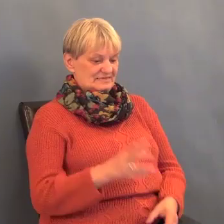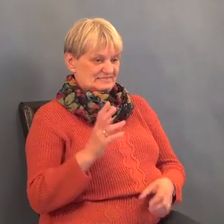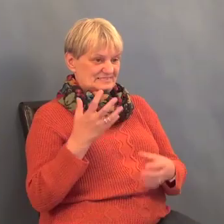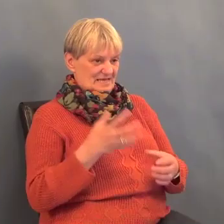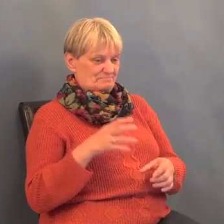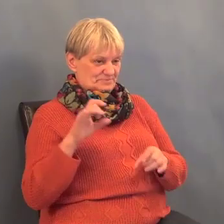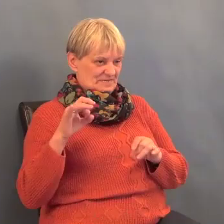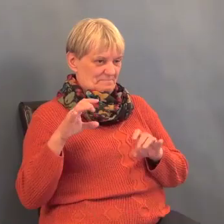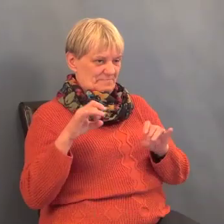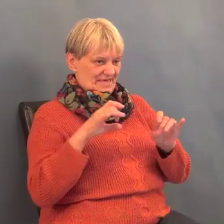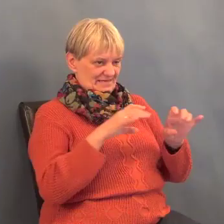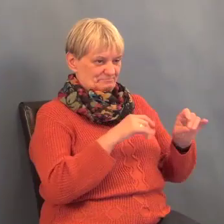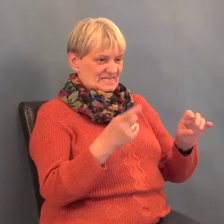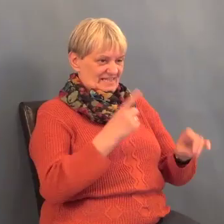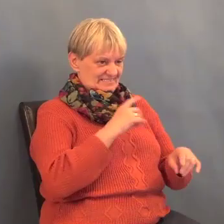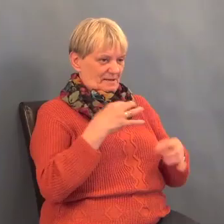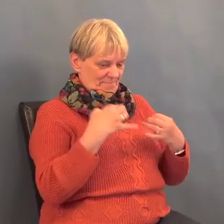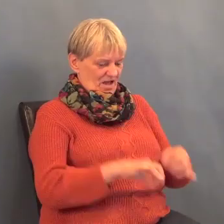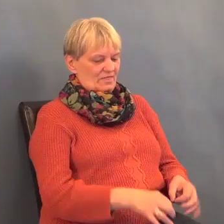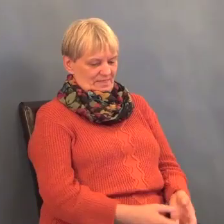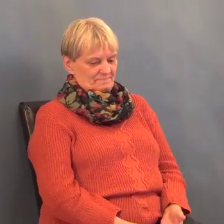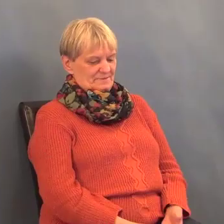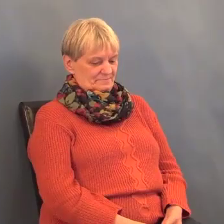Chce przebiec przed samochodem.